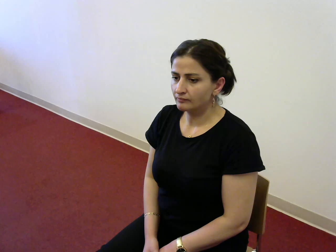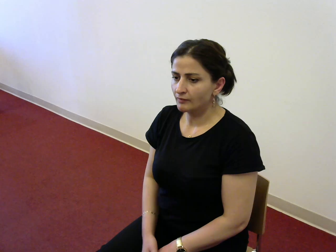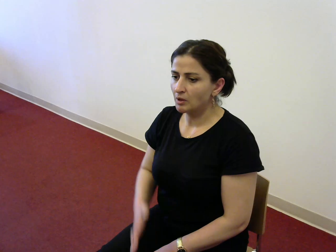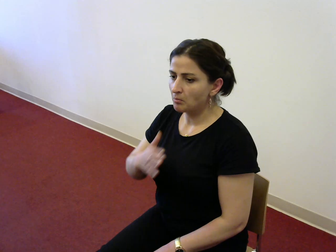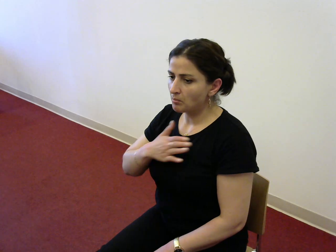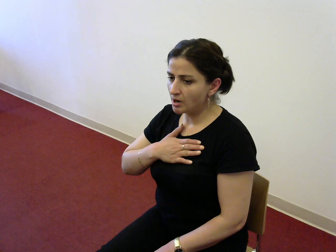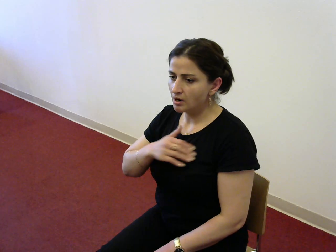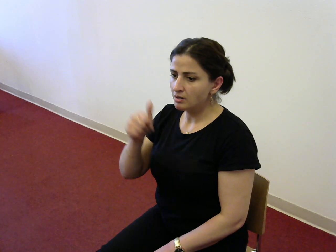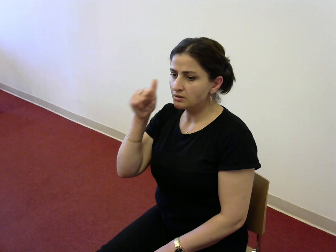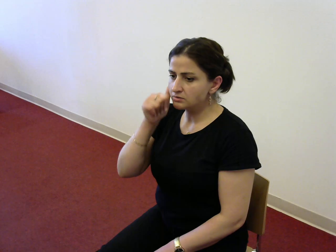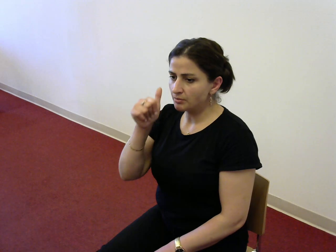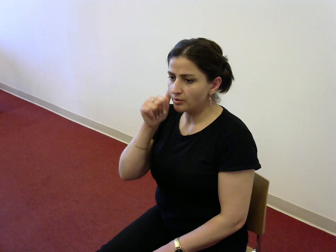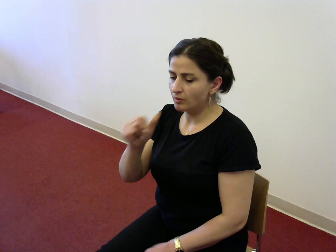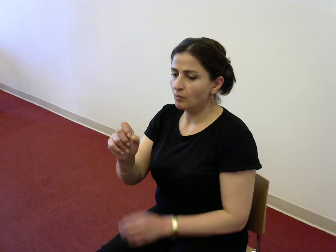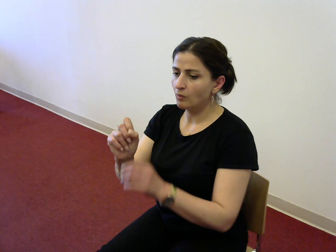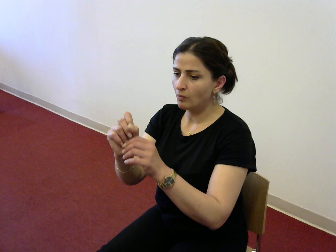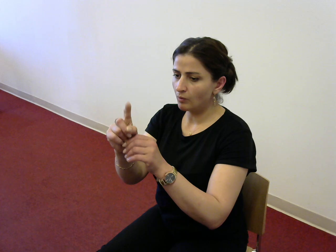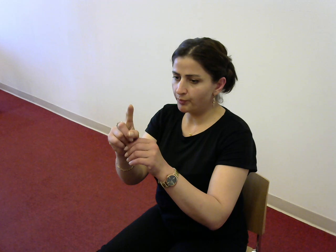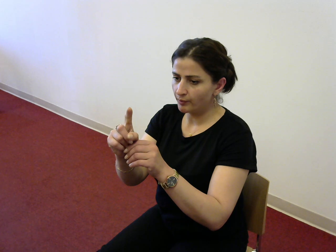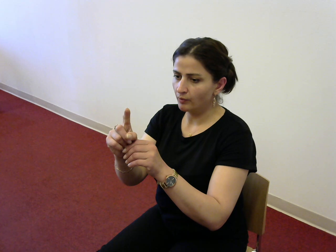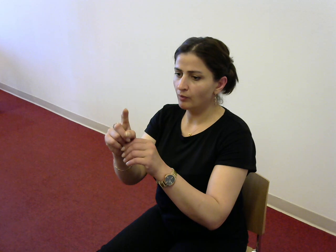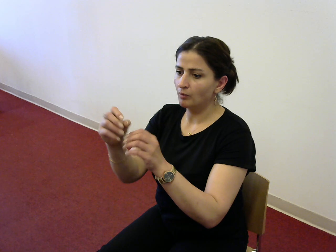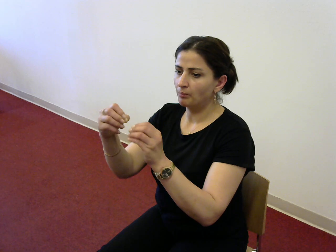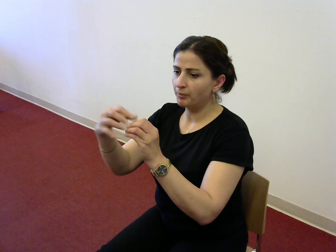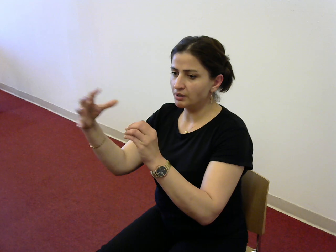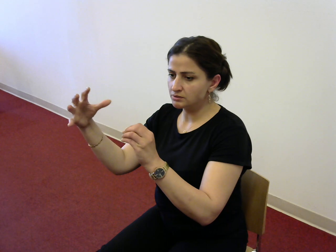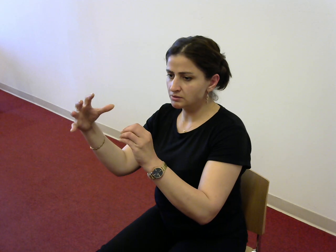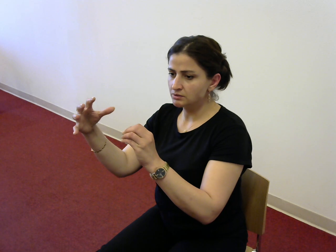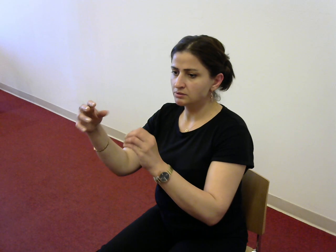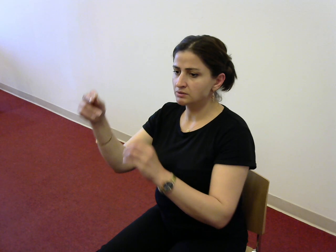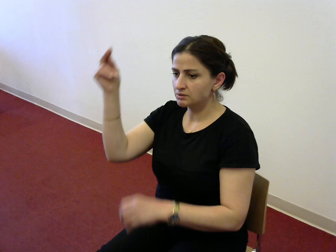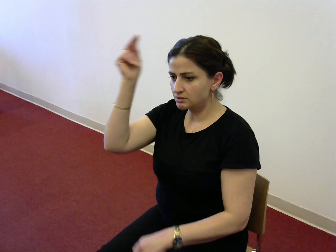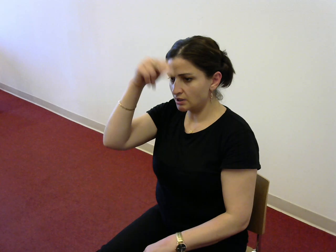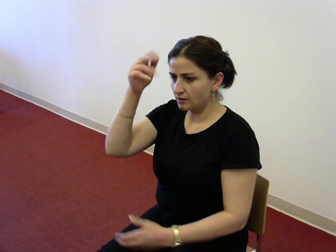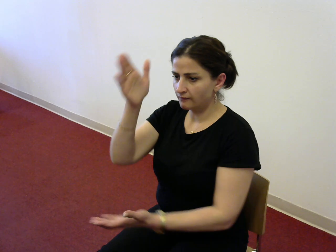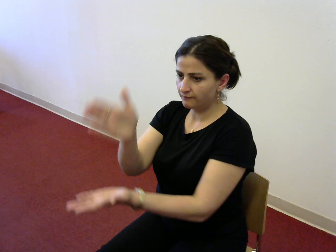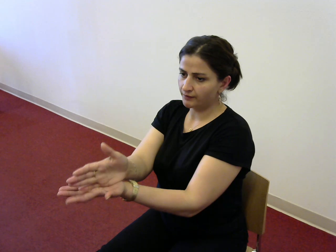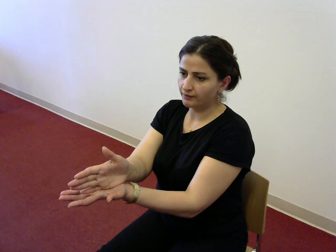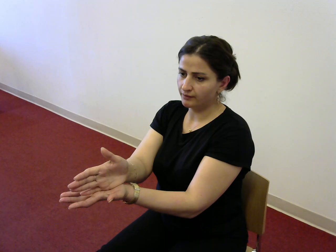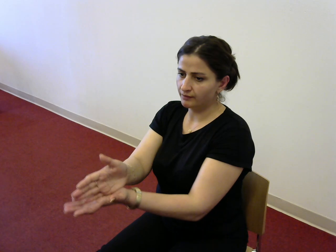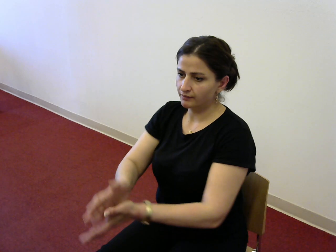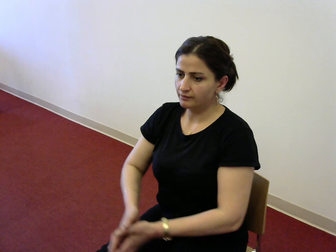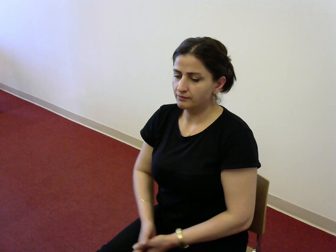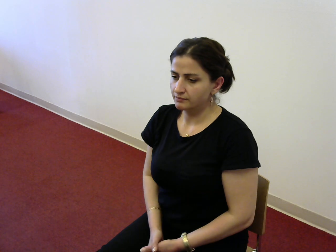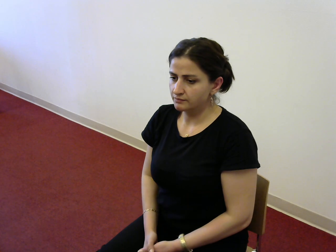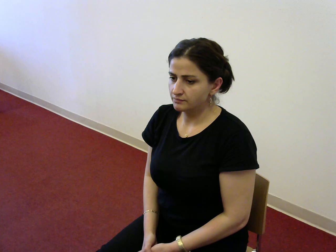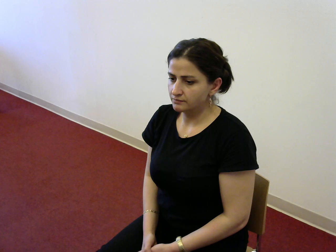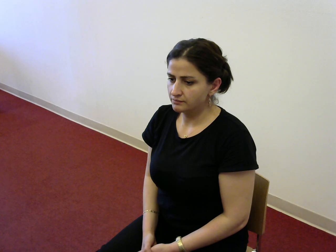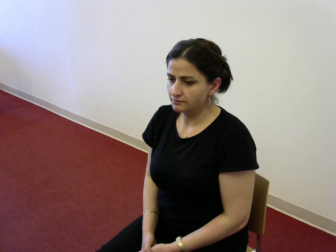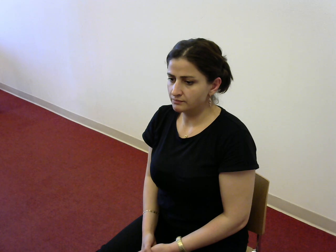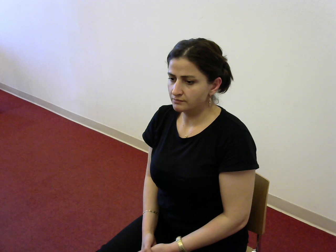Mənim sabah 11:15-də dərsim var